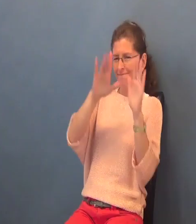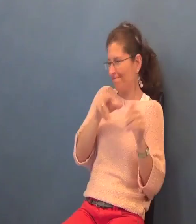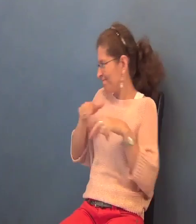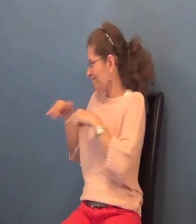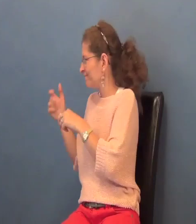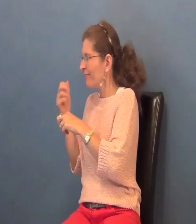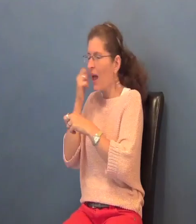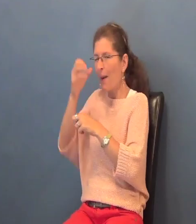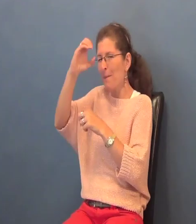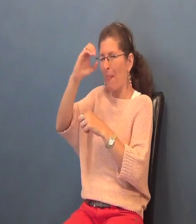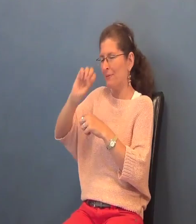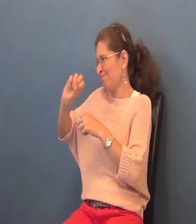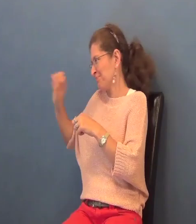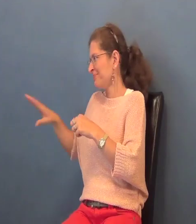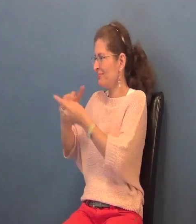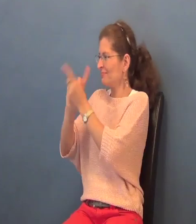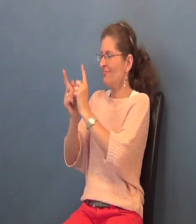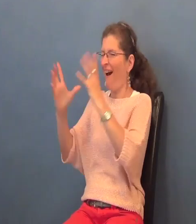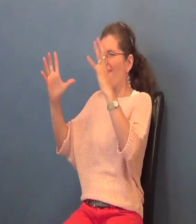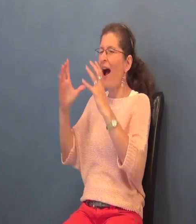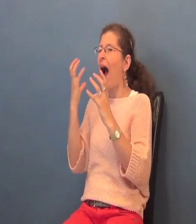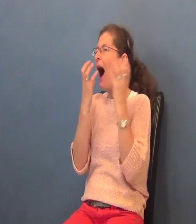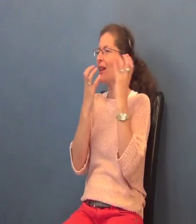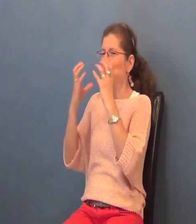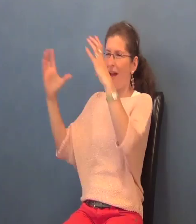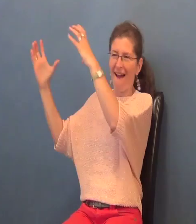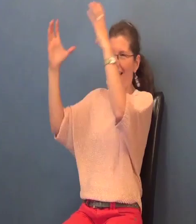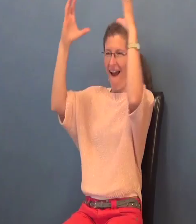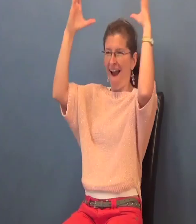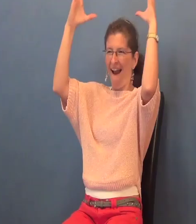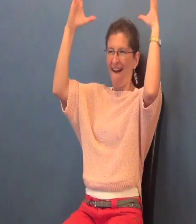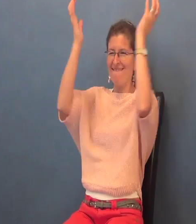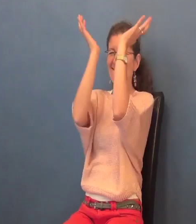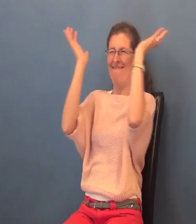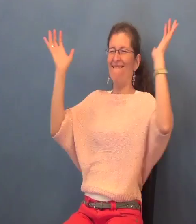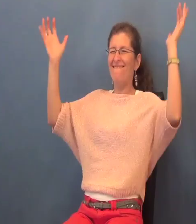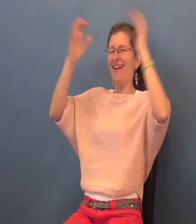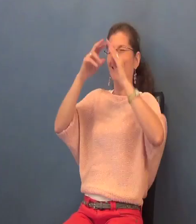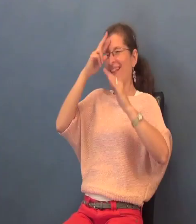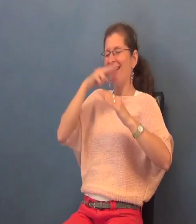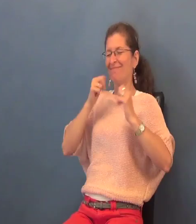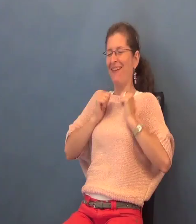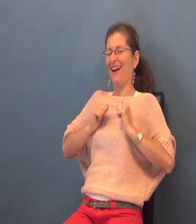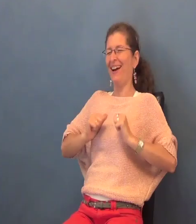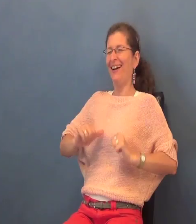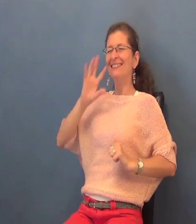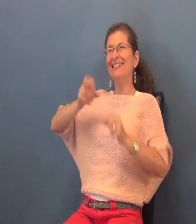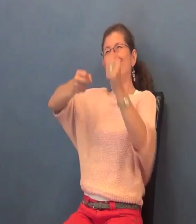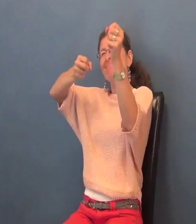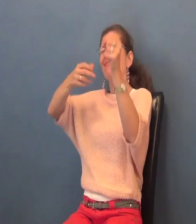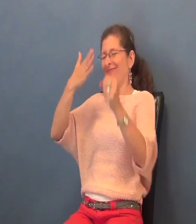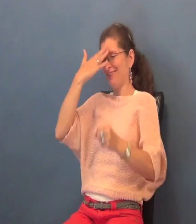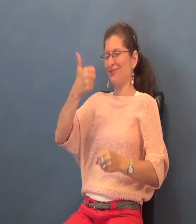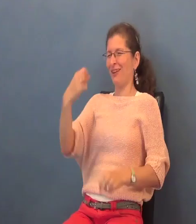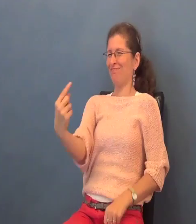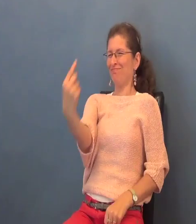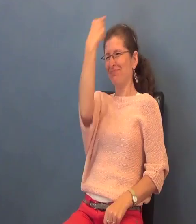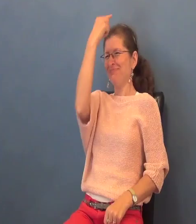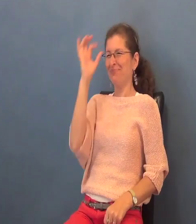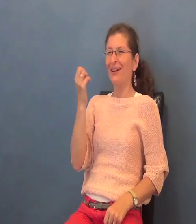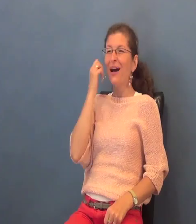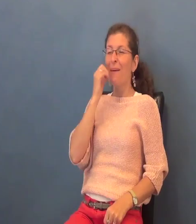"- Poczekaj!". Tata zamienia na głowie małe jabłko na wielkiego arbuza. Tata już jest spokojny. Wie, że syn na pewno trafi.